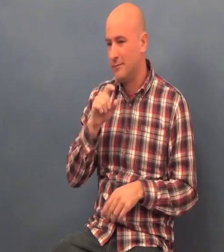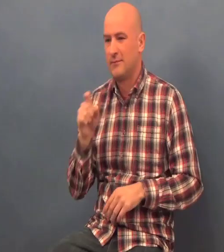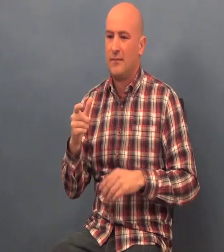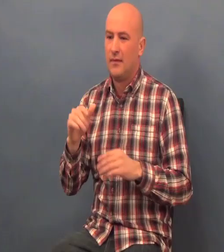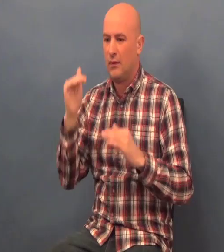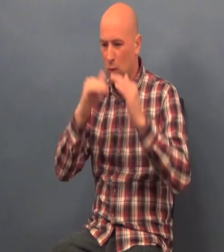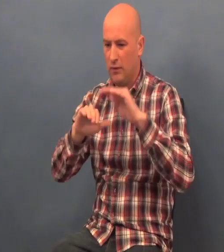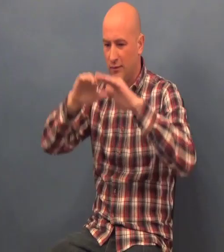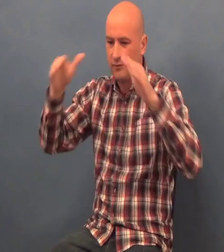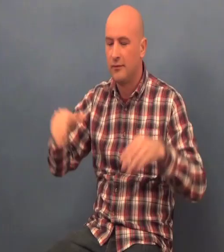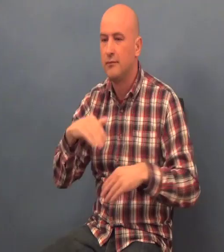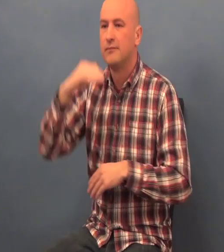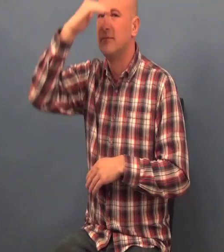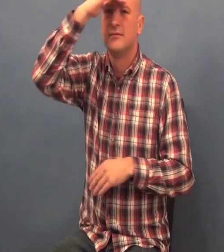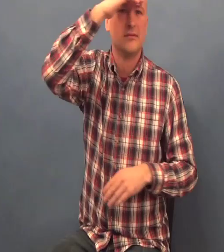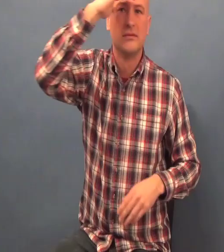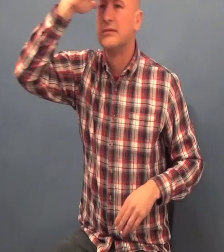Chłopiec wspina się na górkę i rozgląda po okolicy.